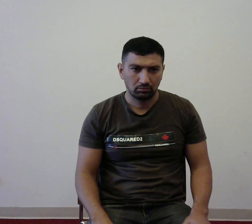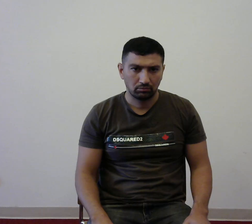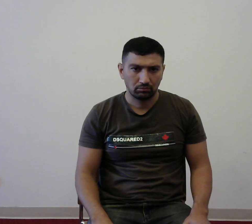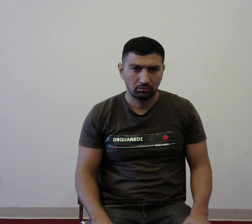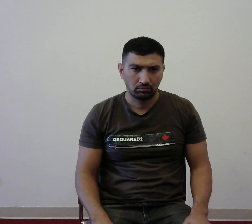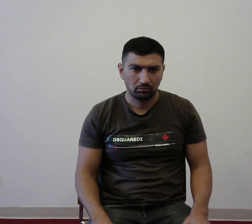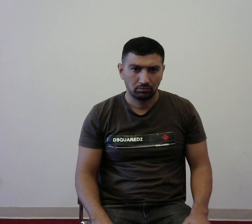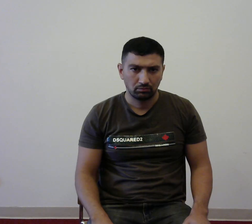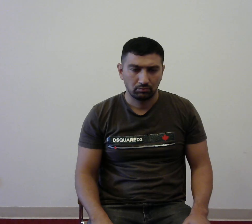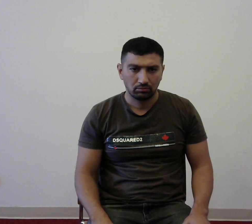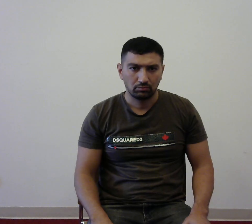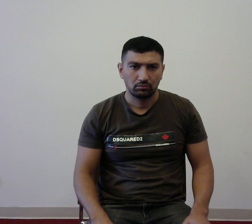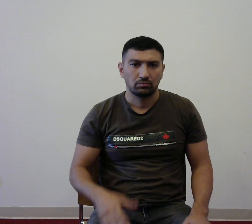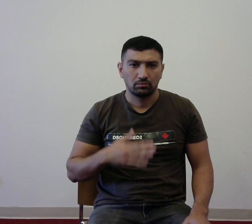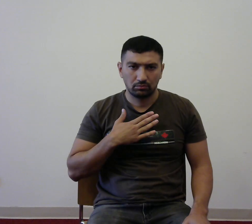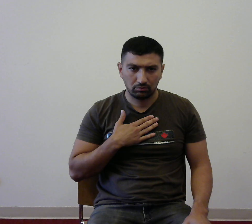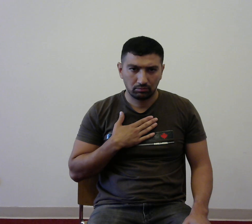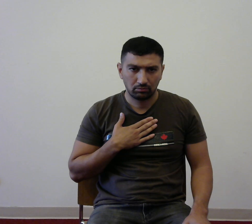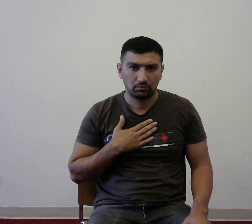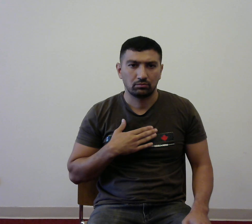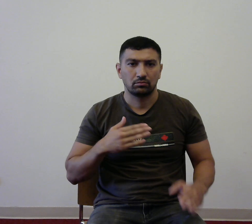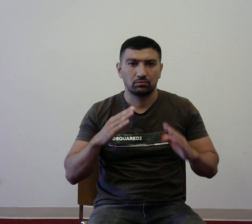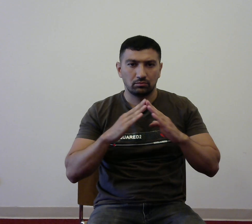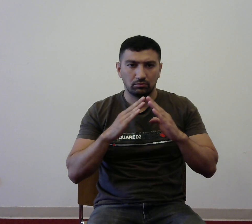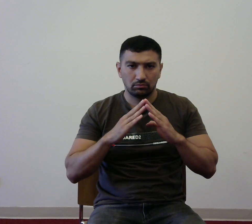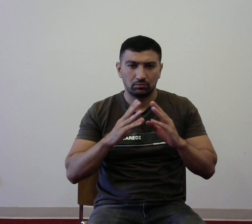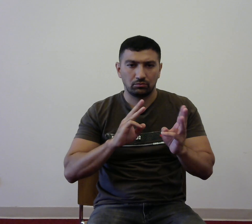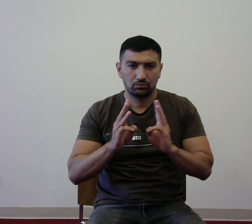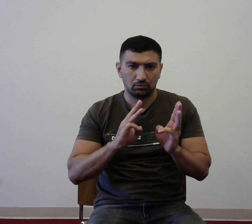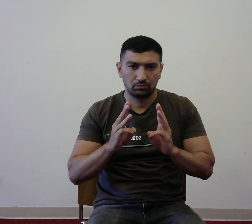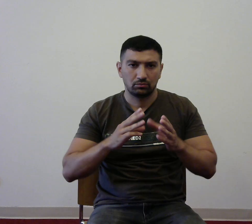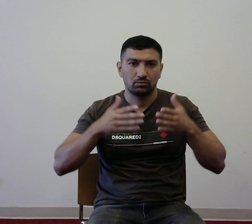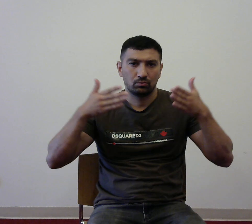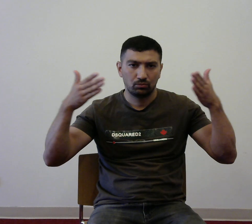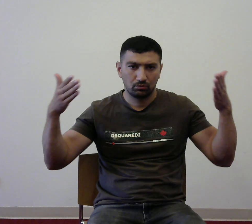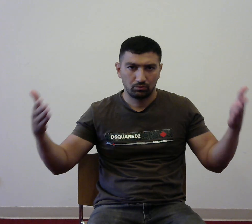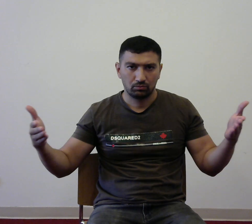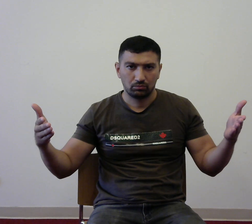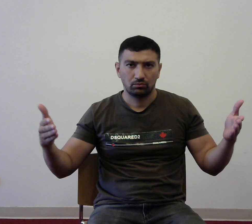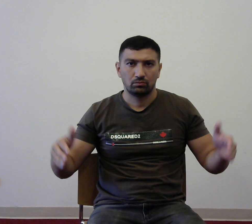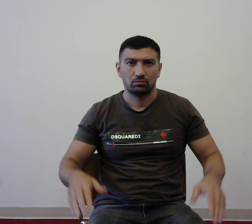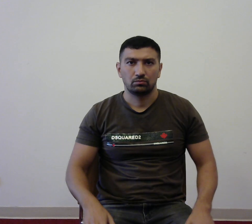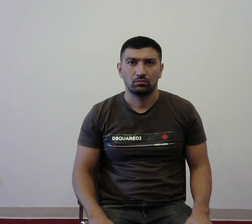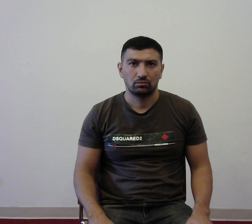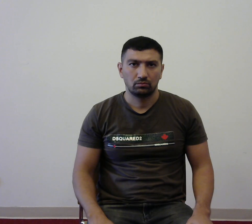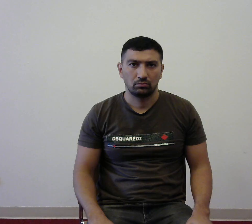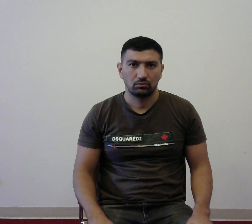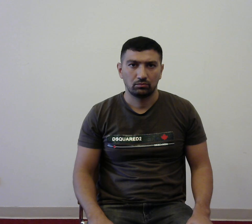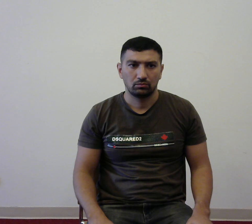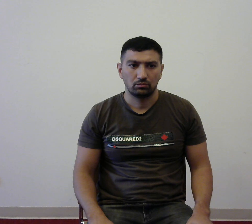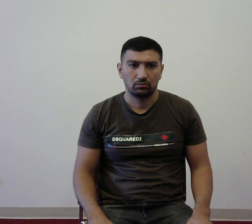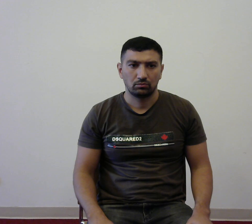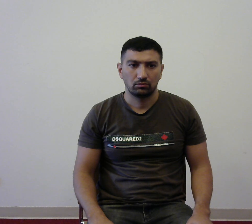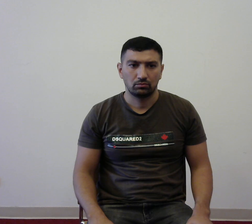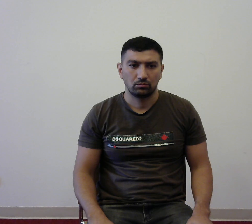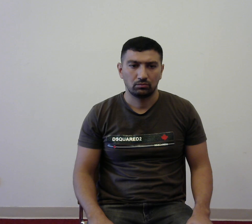Mənim evimin mətbəxi genişdir